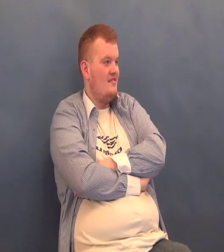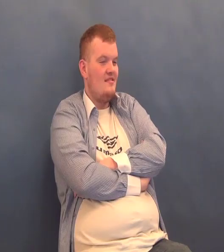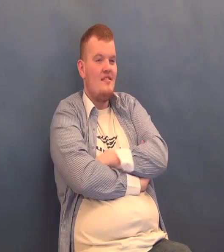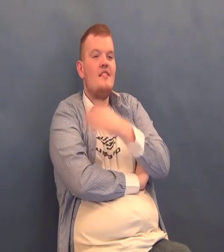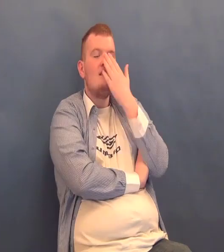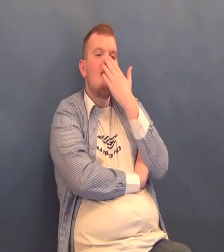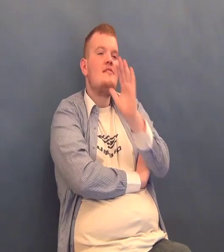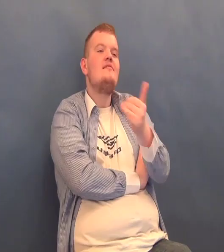Co tam masz?